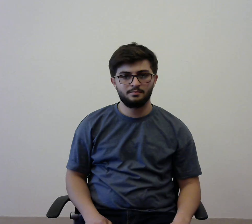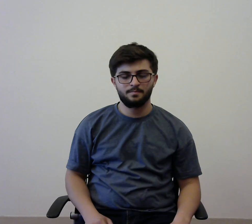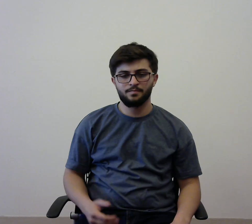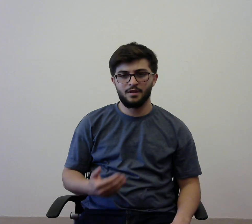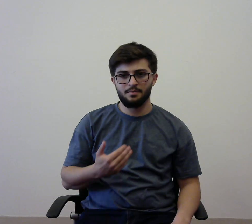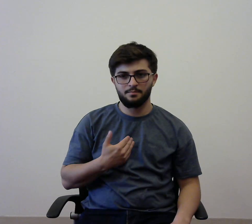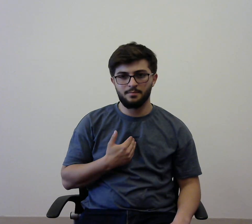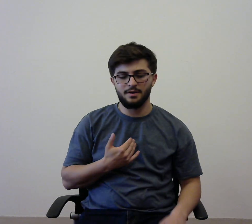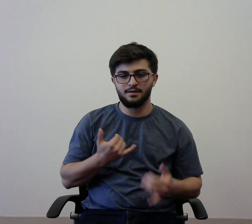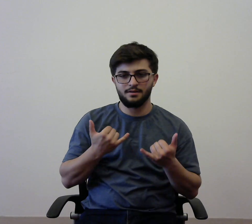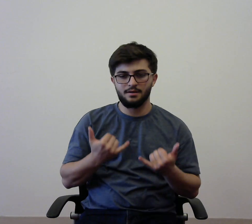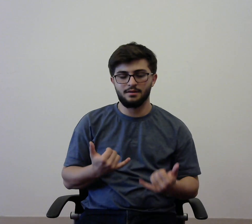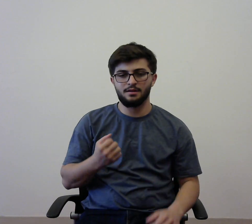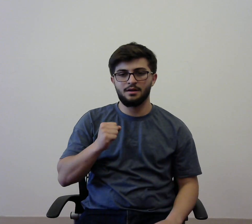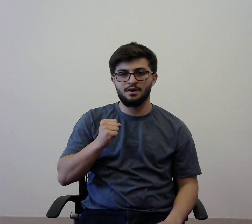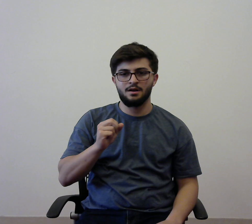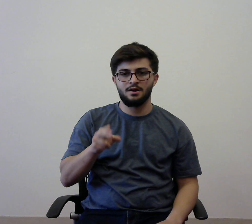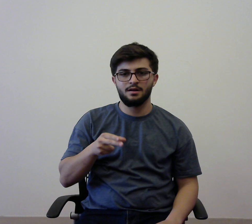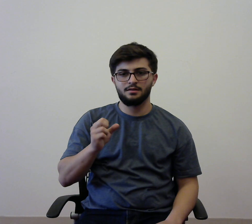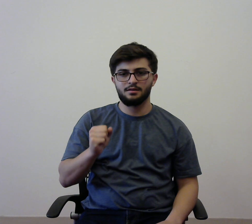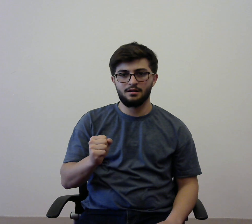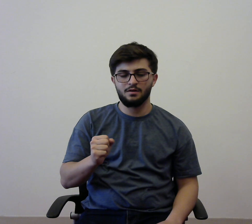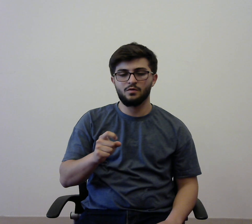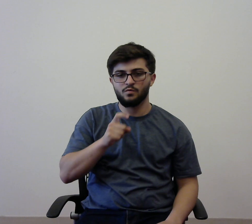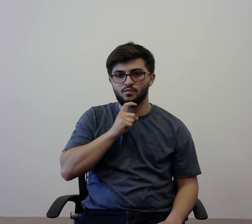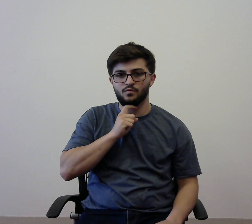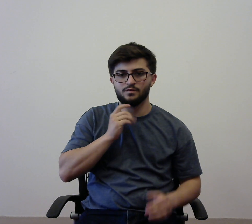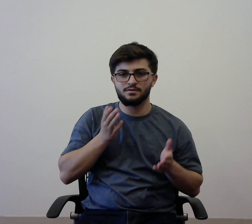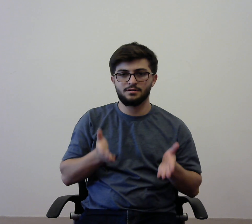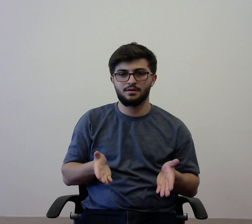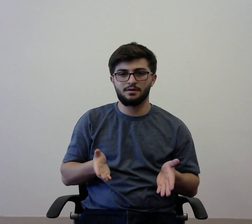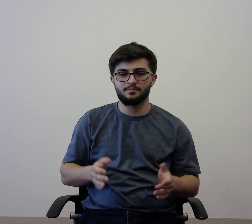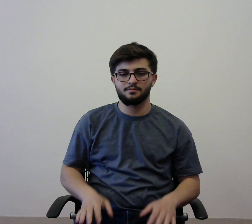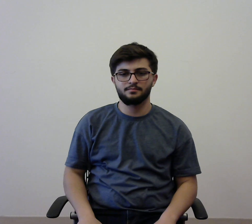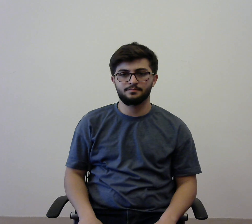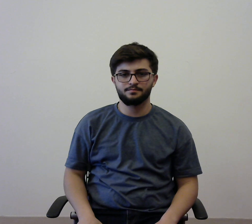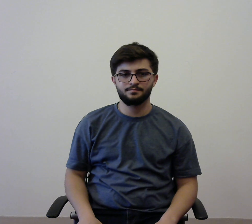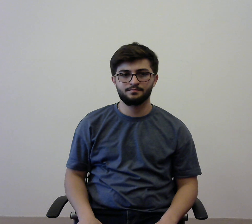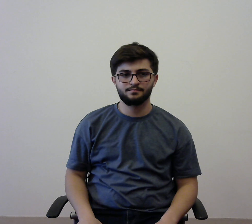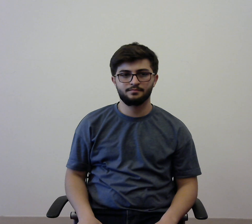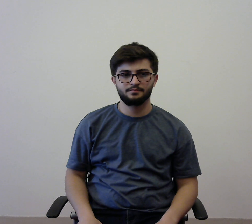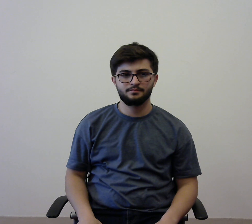Mən indi ADA universitetindəyəm